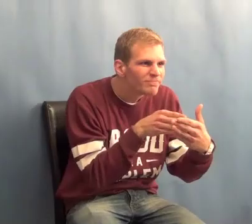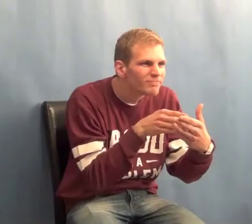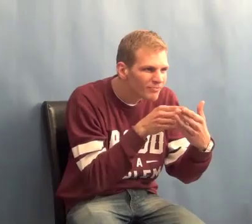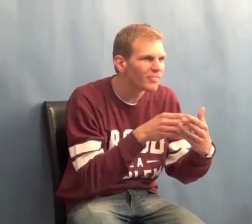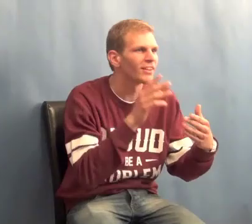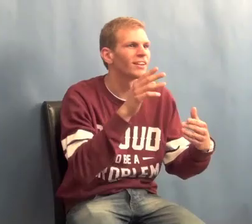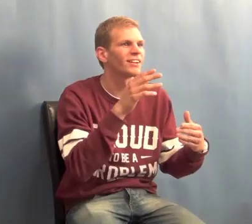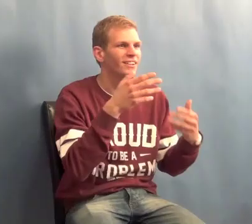Skonfrontowali się.